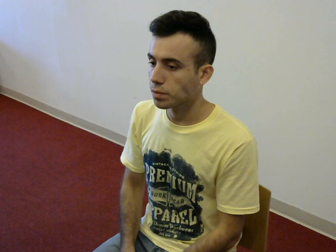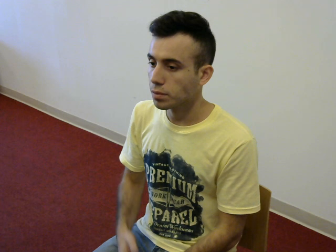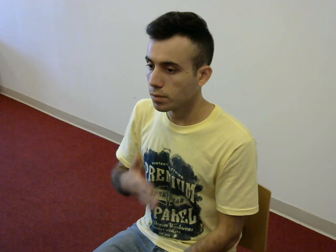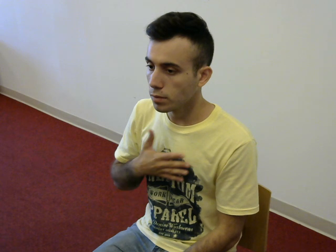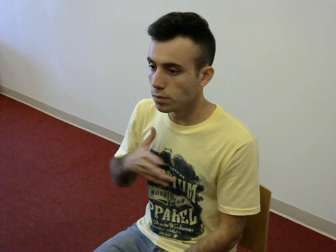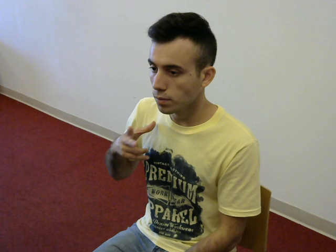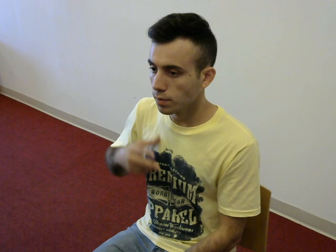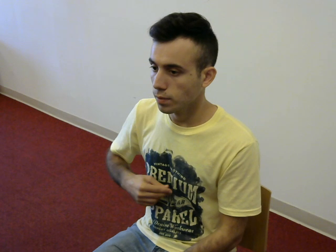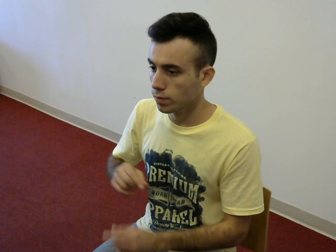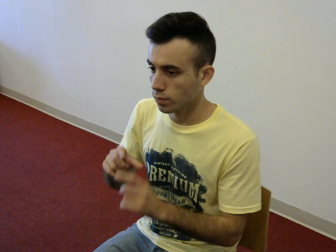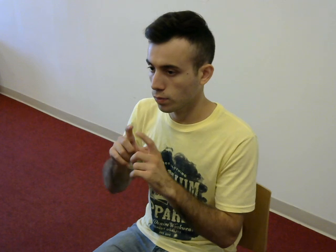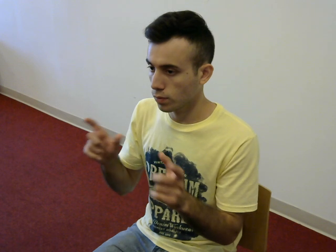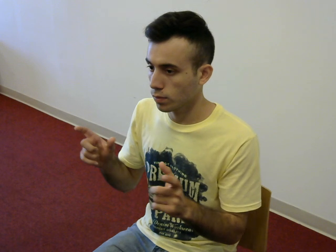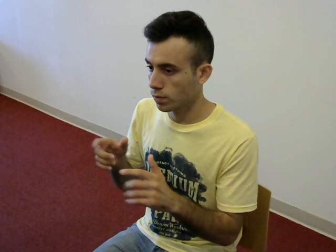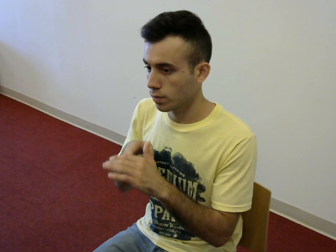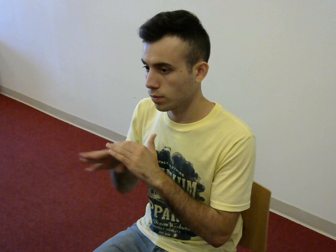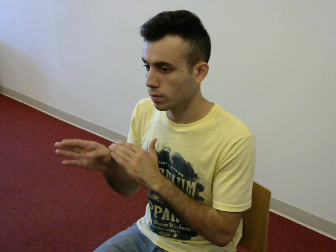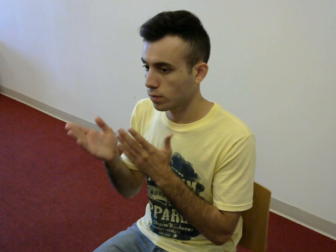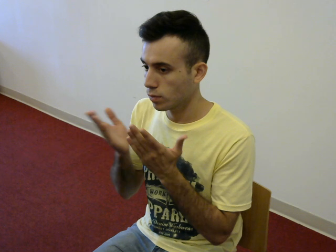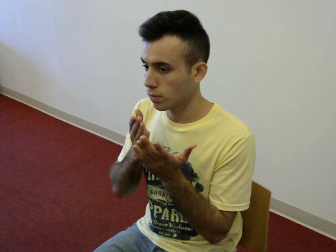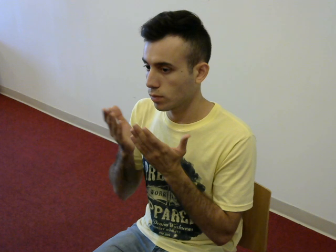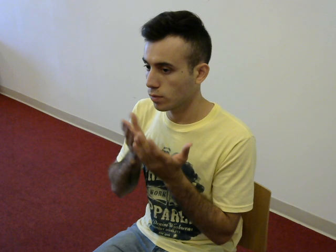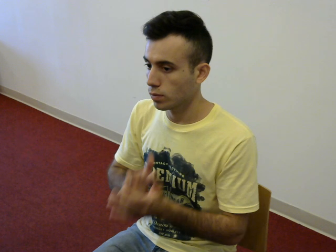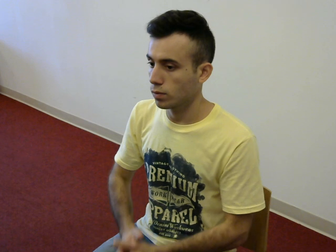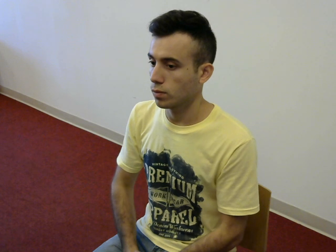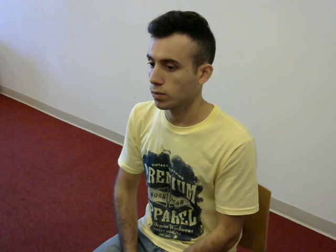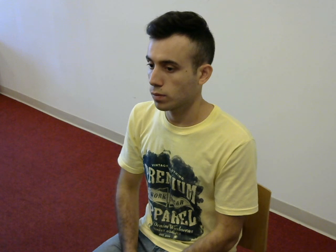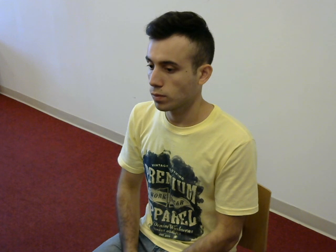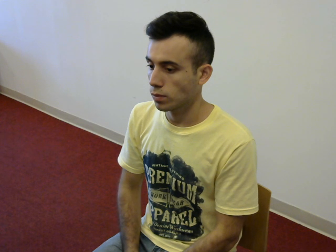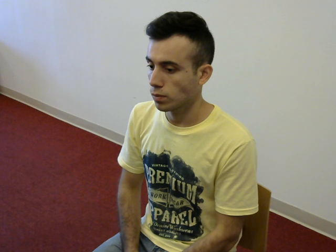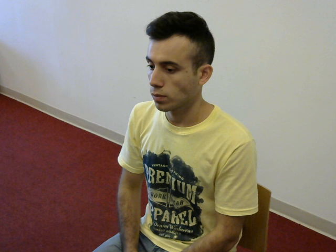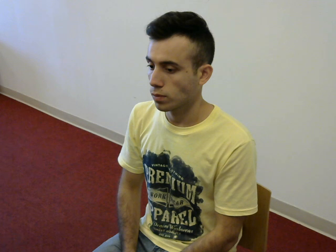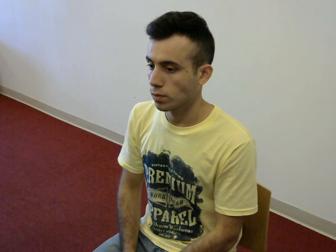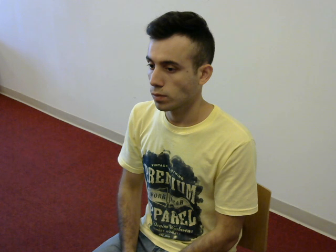Mənim qızım məktəbə gedir, oxuyur